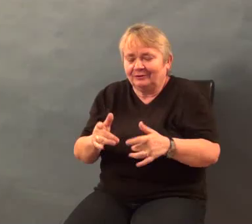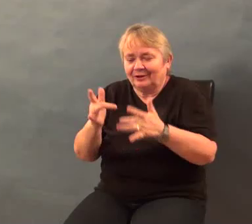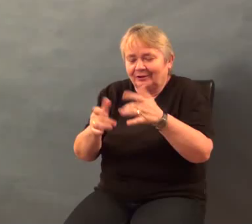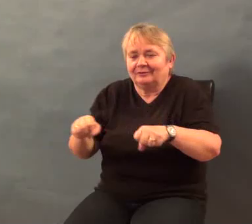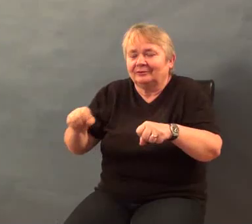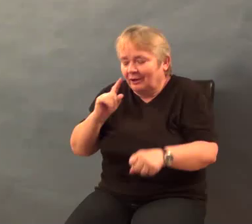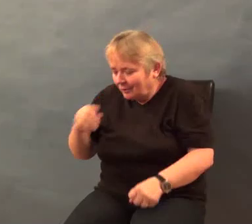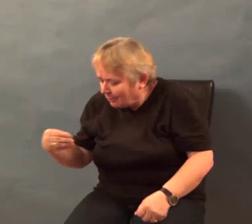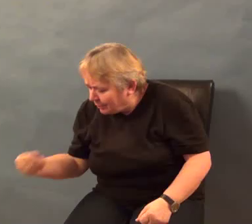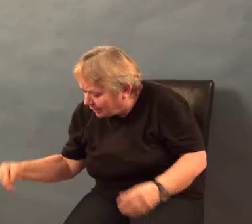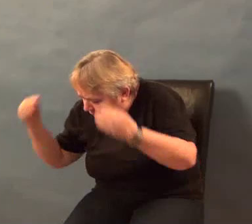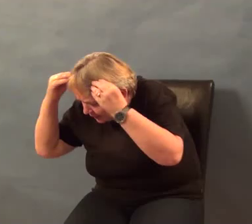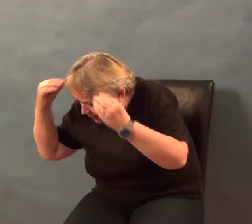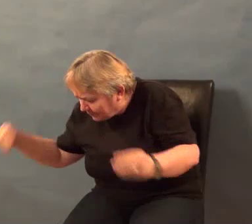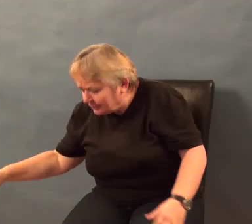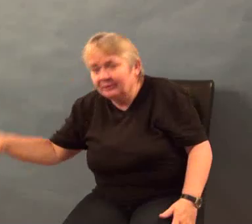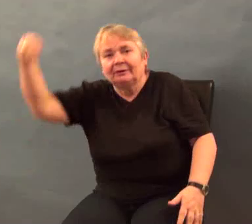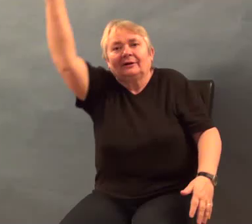Chłopcy znajdują jego kapelusz i wołają za nim.